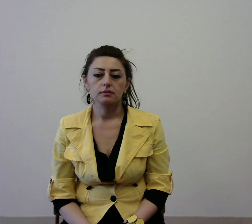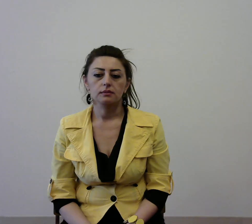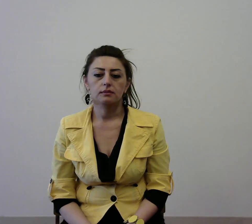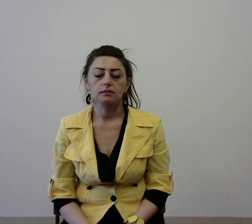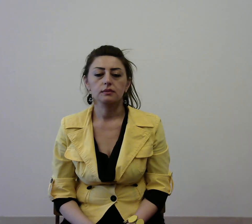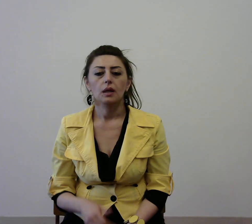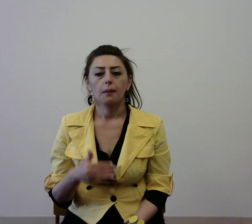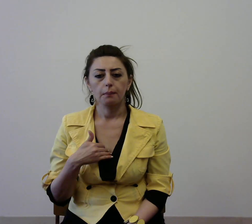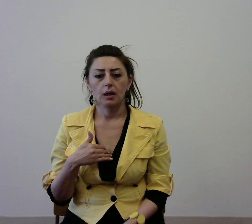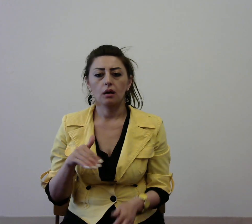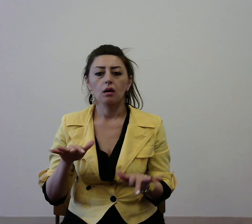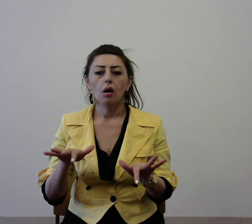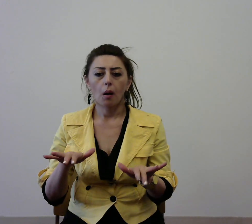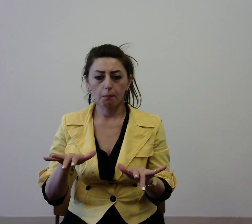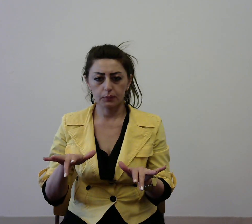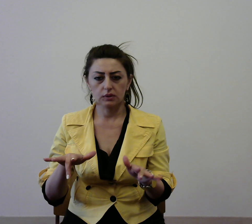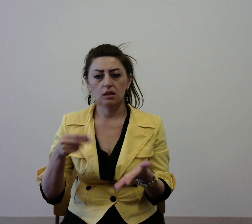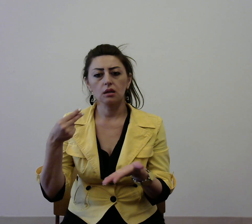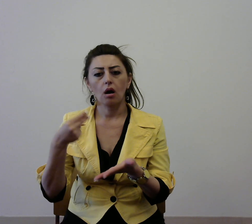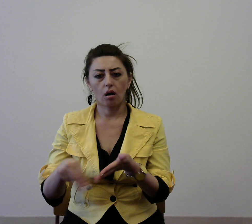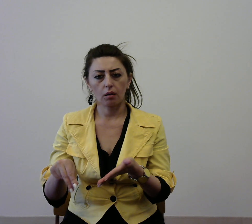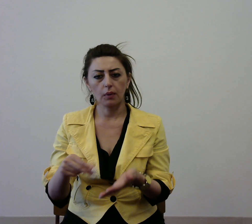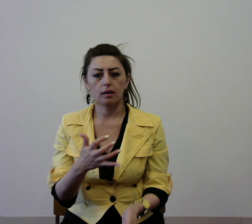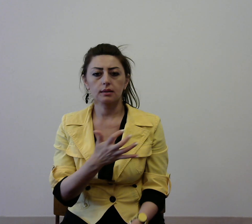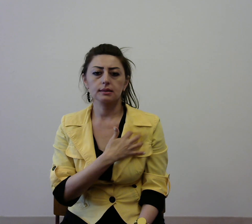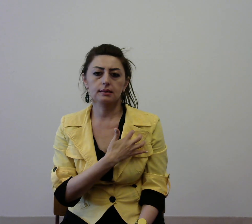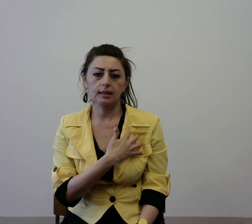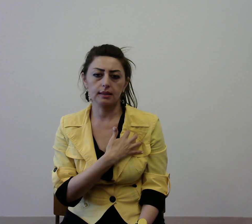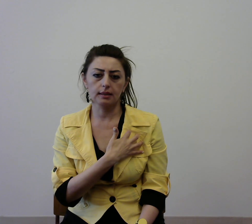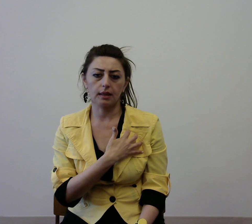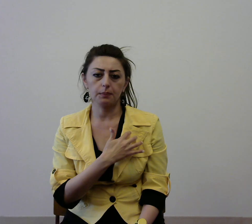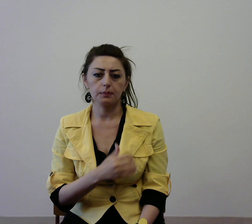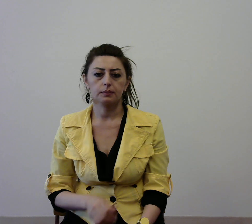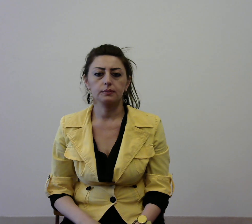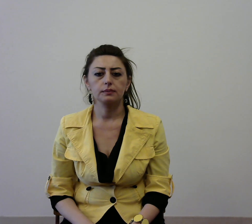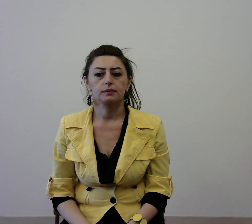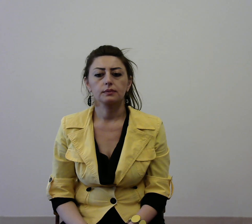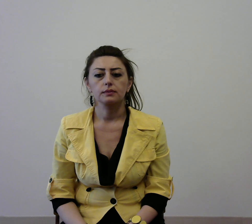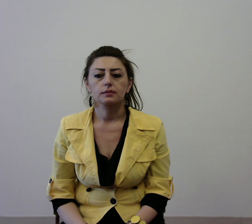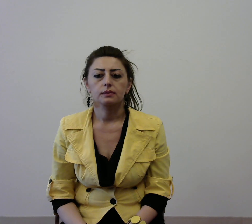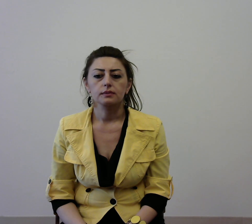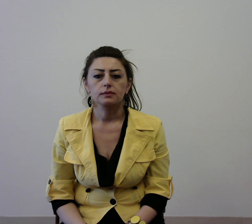Mən kompüter almaq istəyirəm